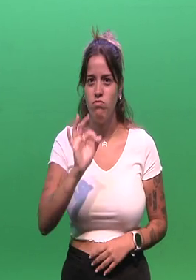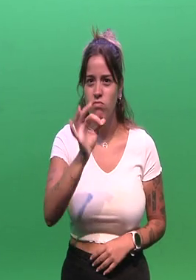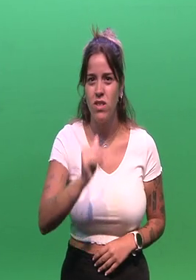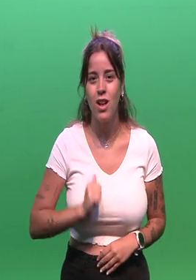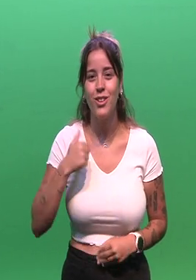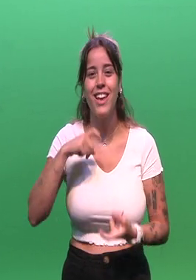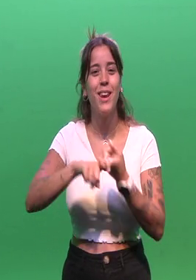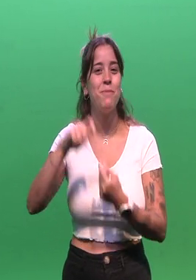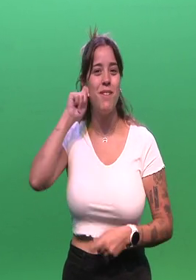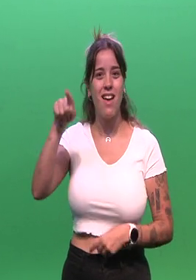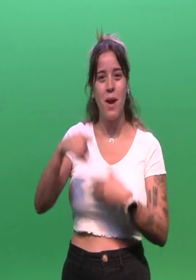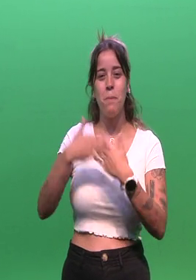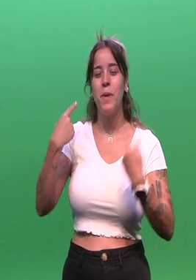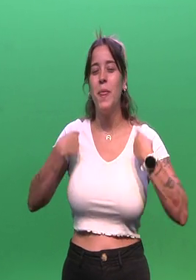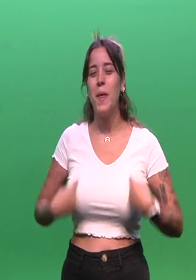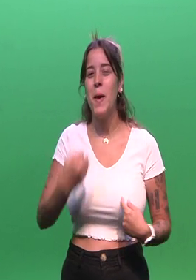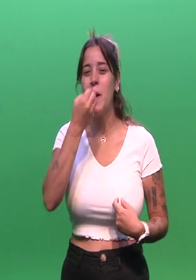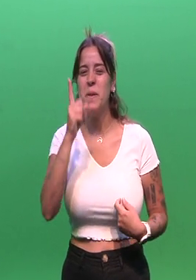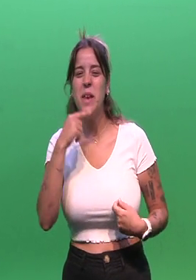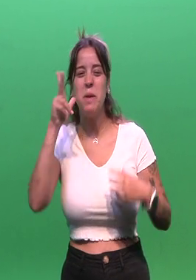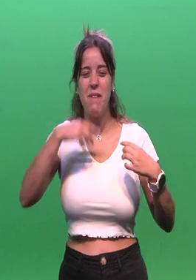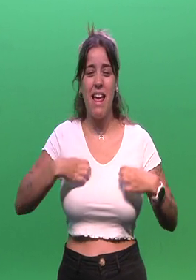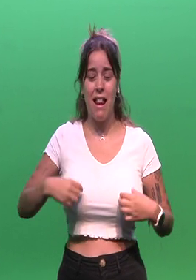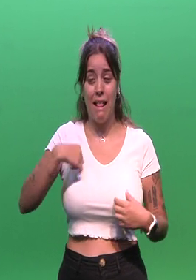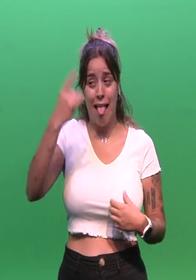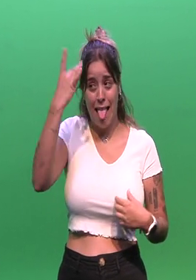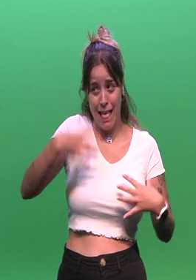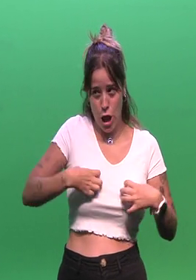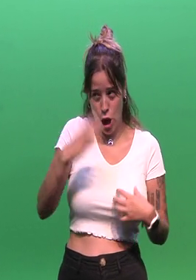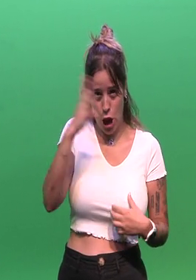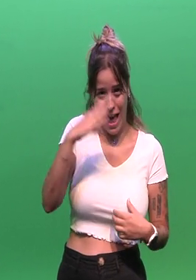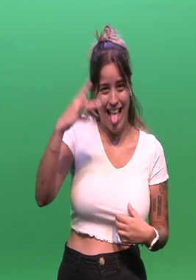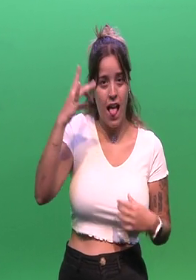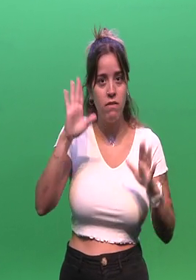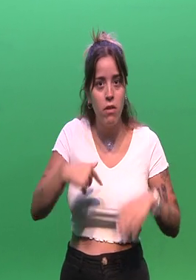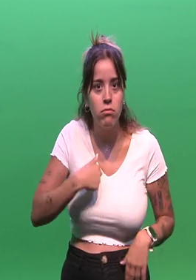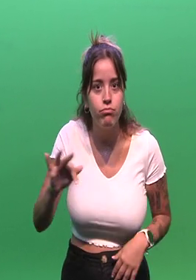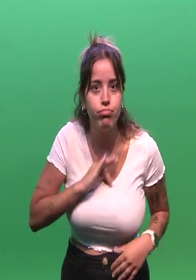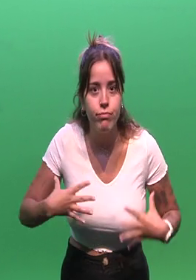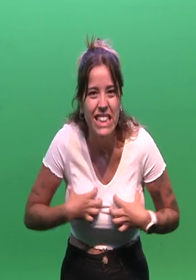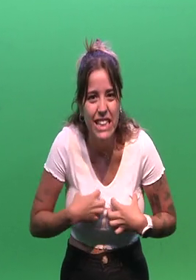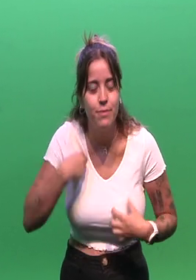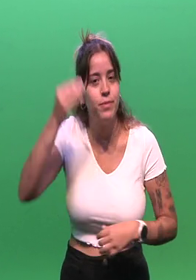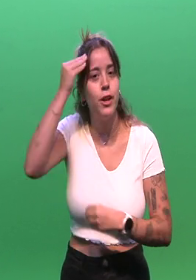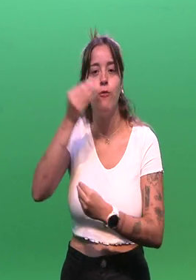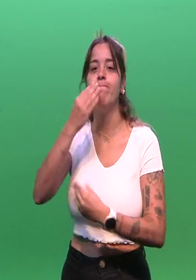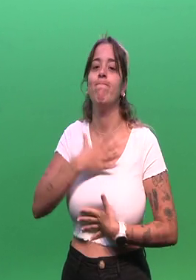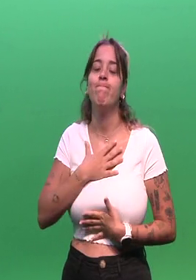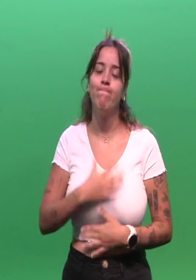Sí, justament la meva germana va començar a trobar-se malament, deia no li feien mal els pulmons. Jo vaig pensar que eren ximpleries, i ara em fan mal els pulmons a mi, crec que m'ha contagiat.